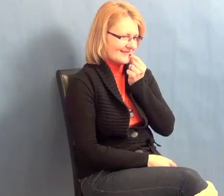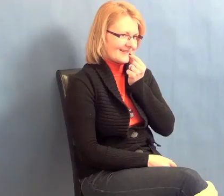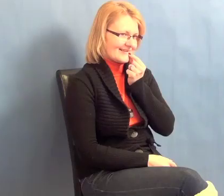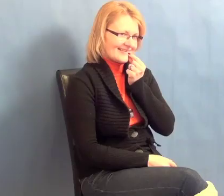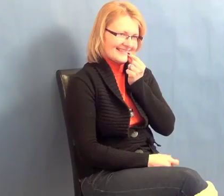Dziwne.